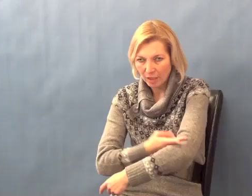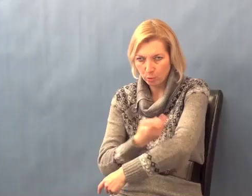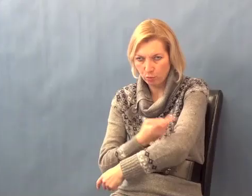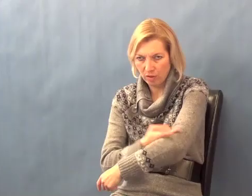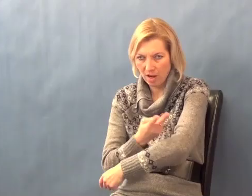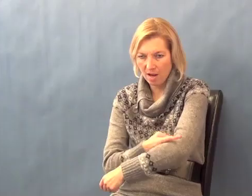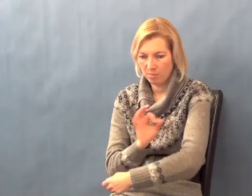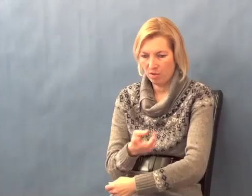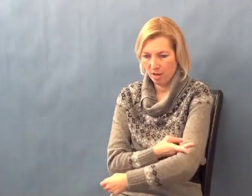To chyba taksówka.